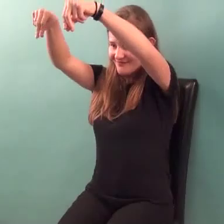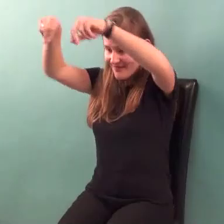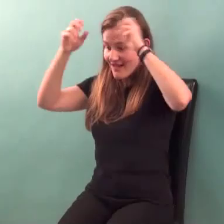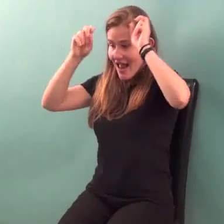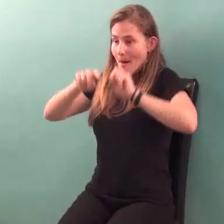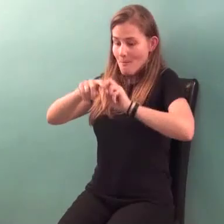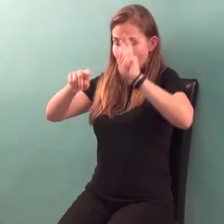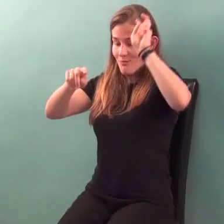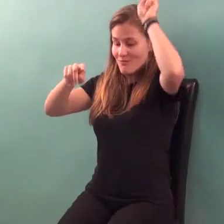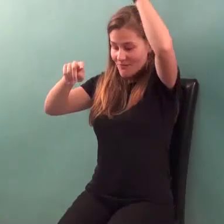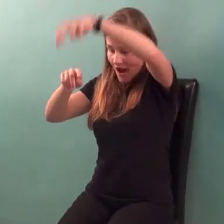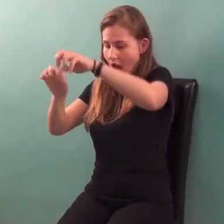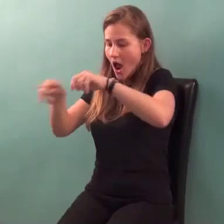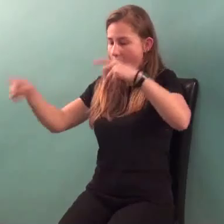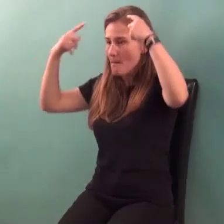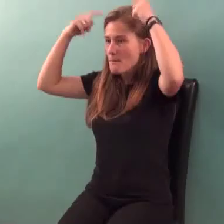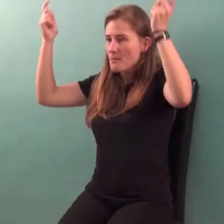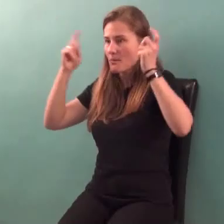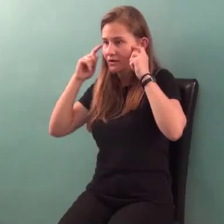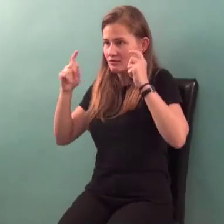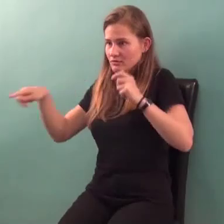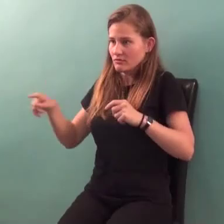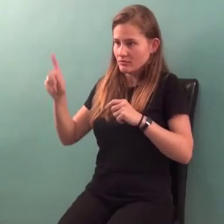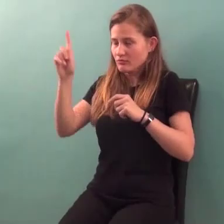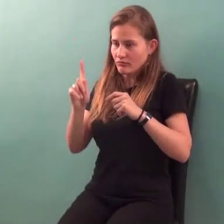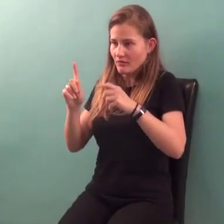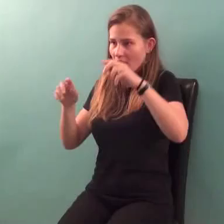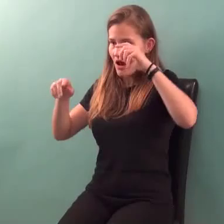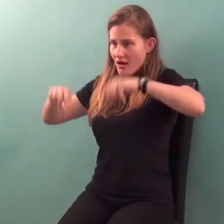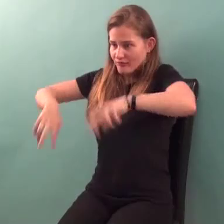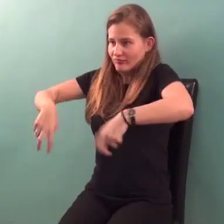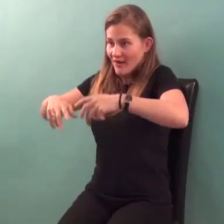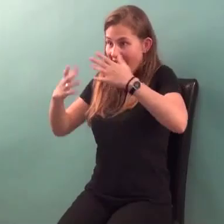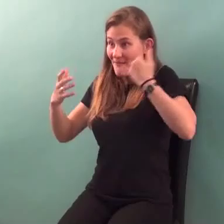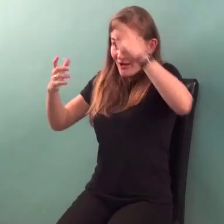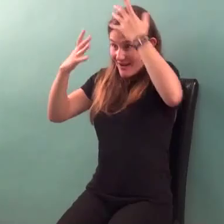Zając wskakuje w to ubranie, a Myszka Miki pojawia się i widzi, że ubranie skacze, nie ma w nim człowieka.